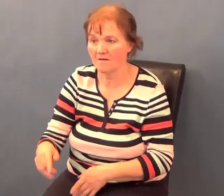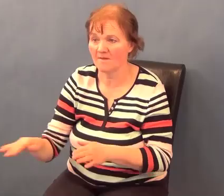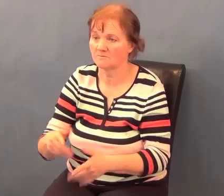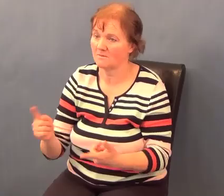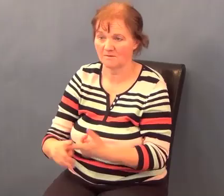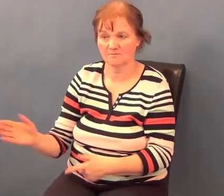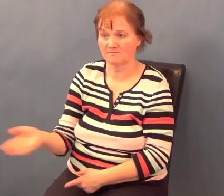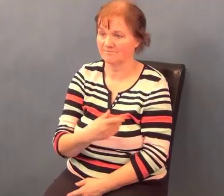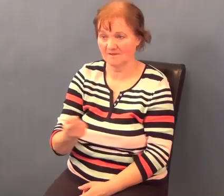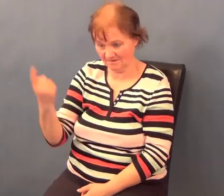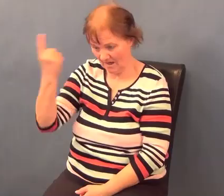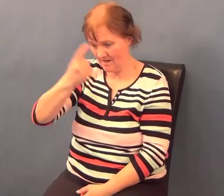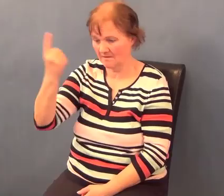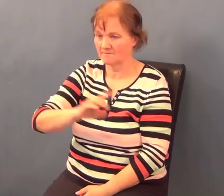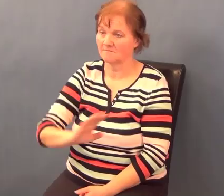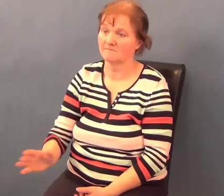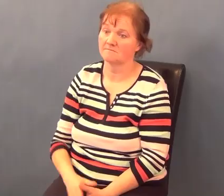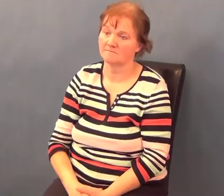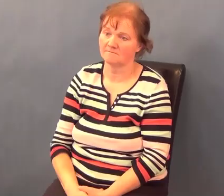Miejsce nie pasuje, to dlatego jest zakaz.